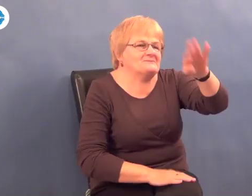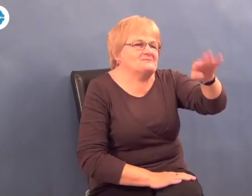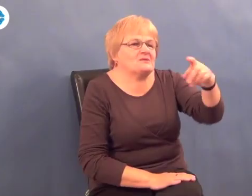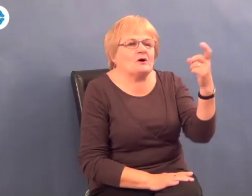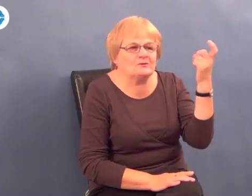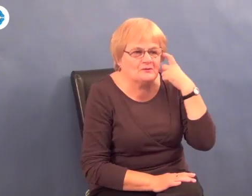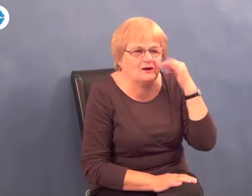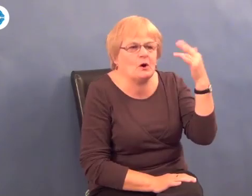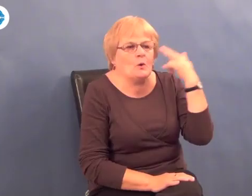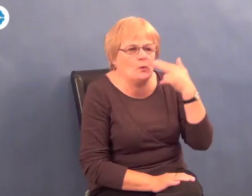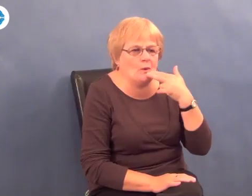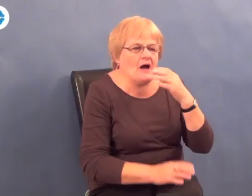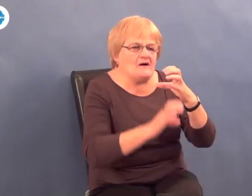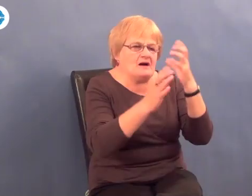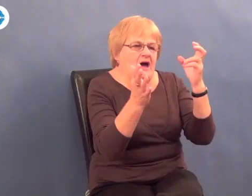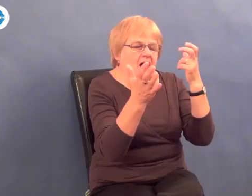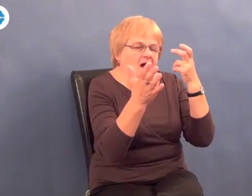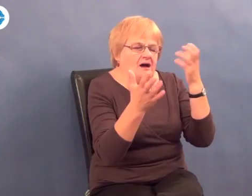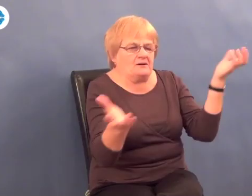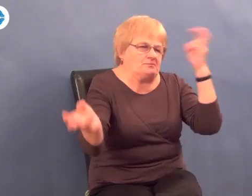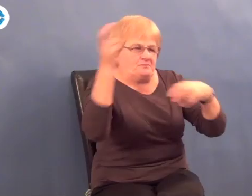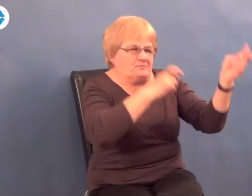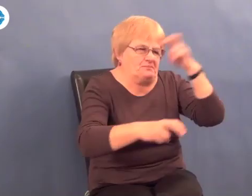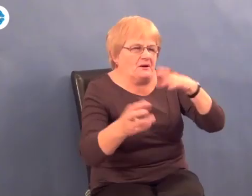Słyszący i głusi wsiadają do autobusu.